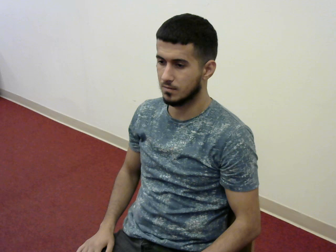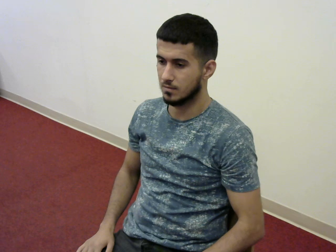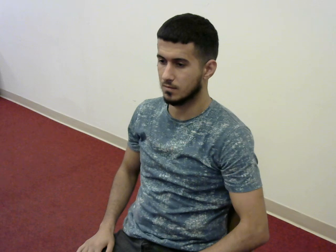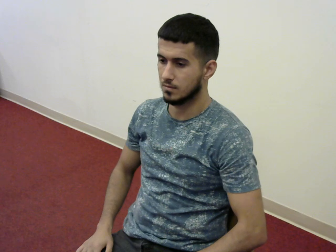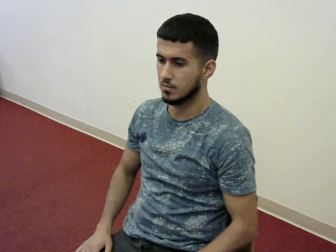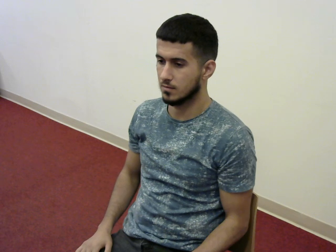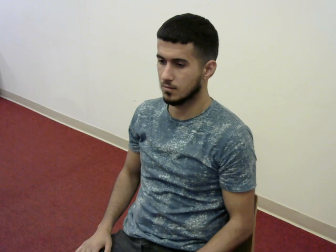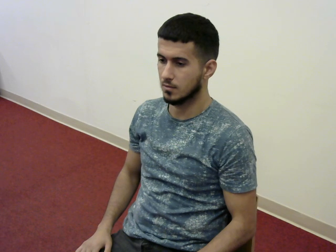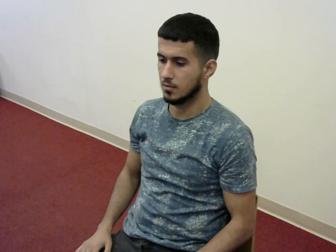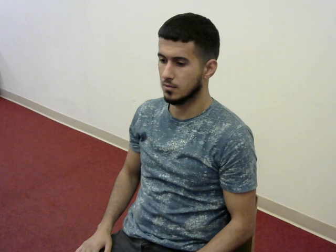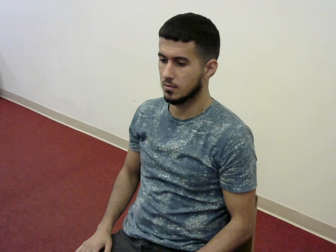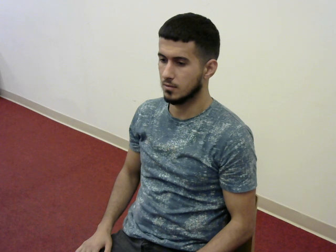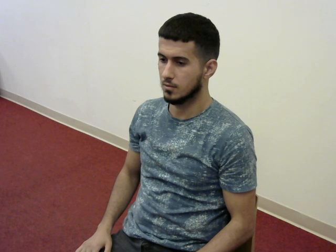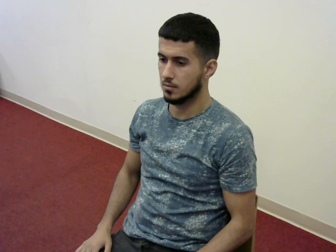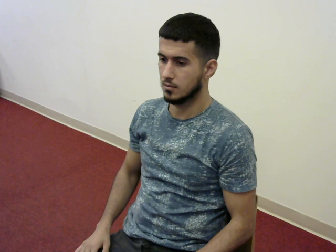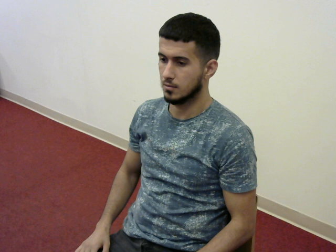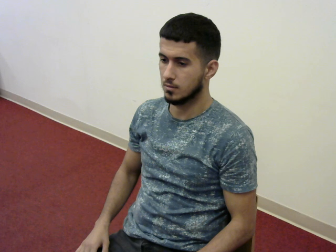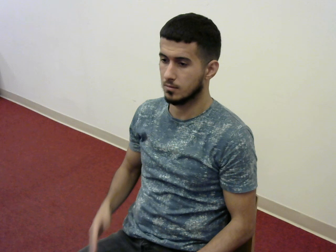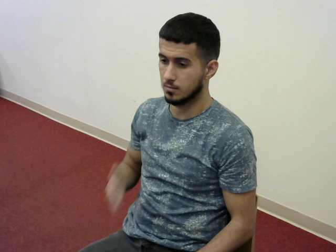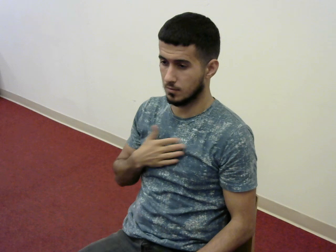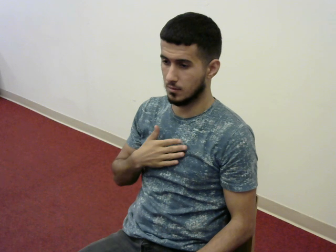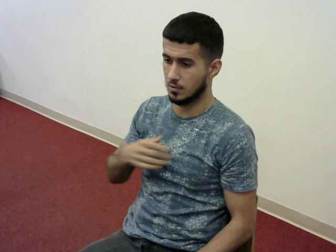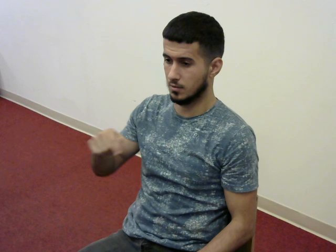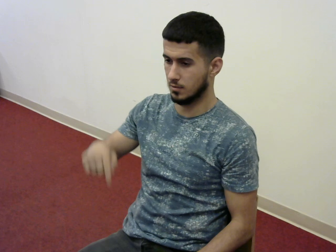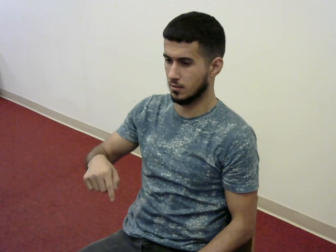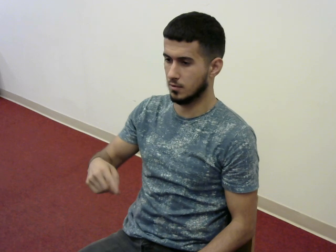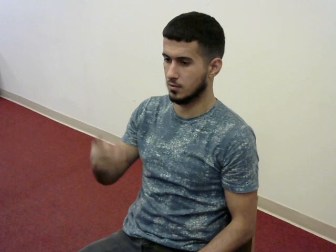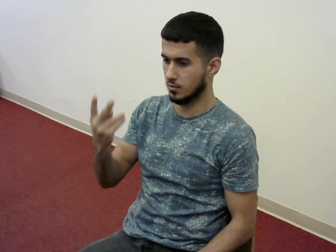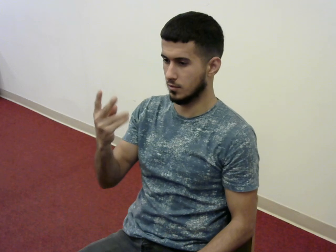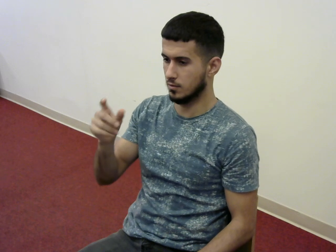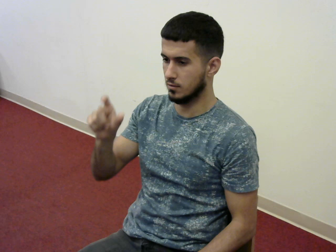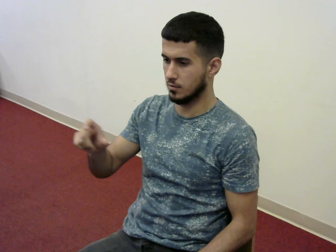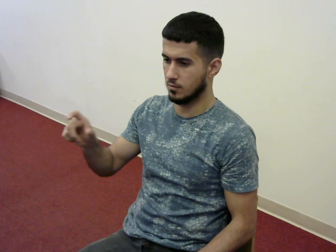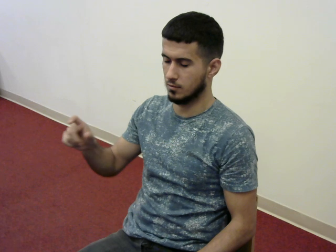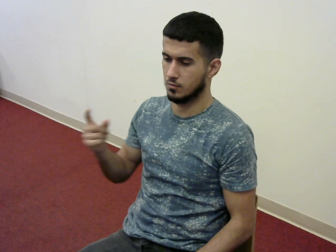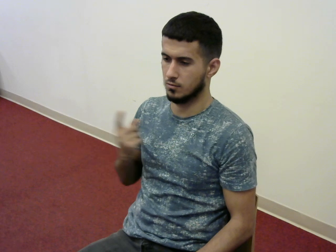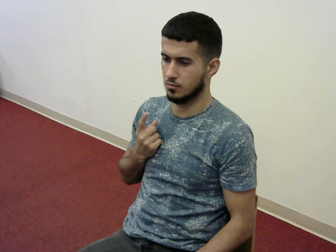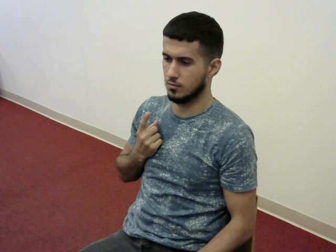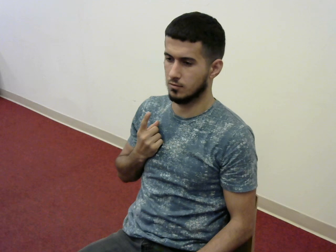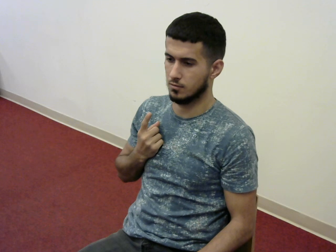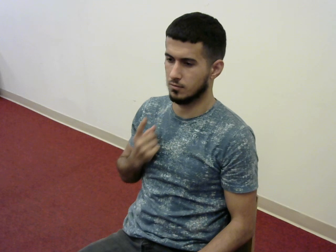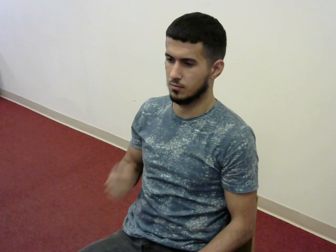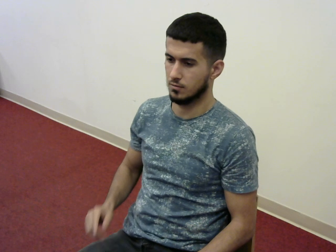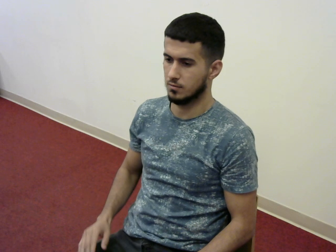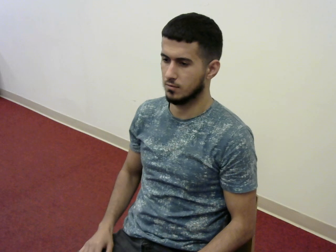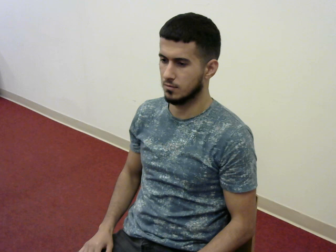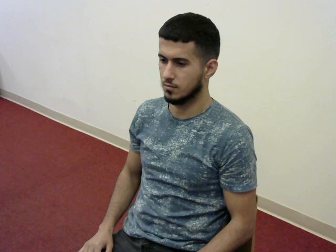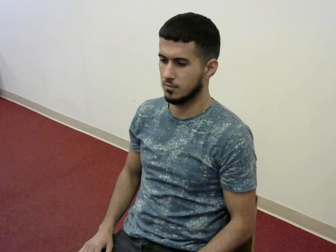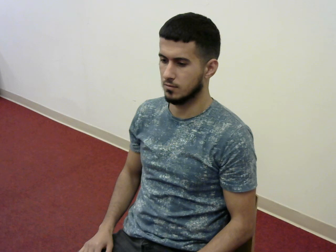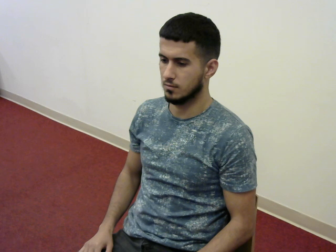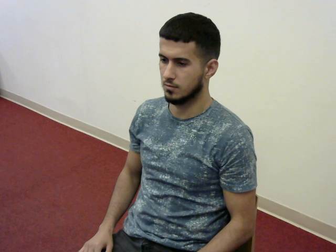Məni aşağıda 2 nəfər gözləyir